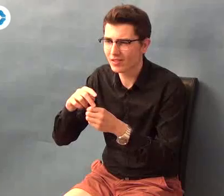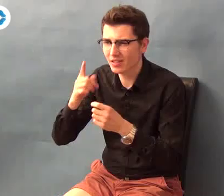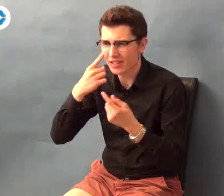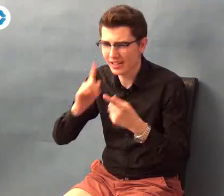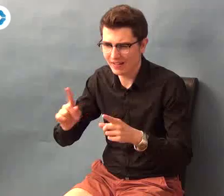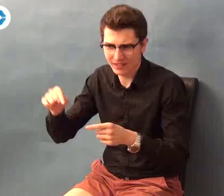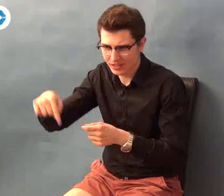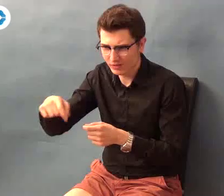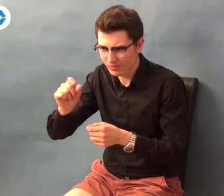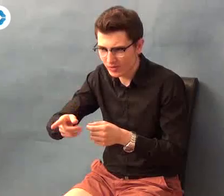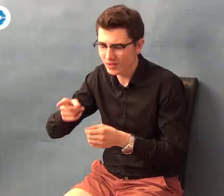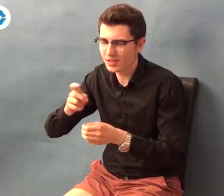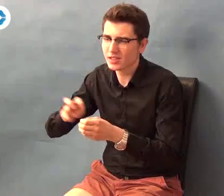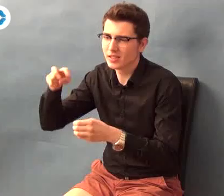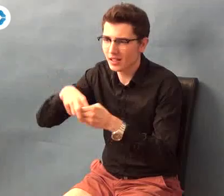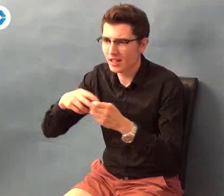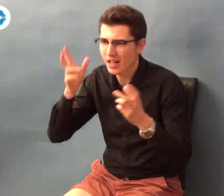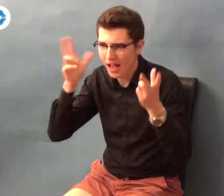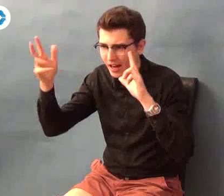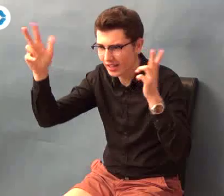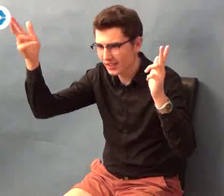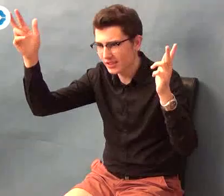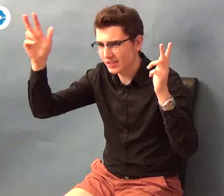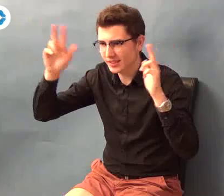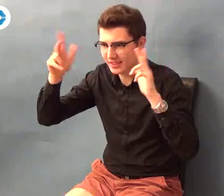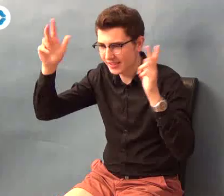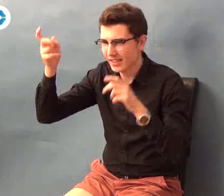Nie zauważył, że za kamieniem stał jeleń.